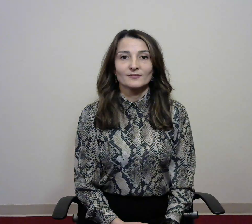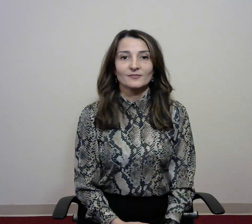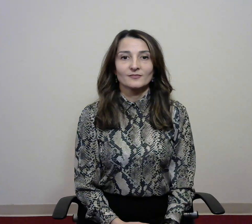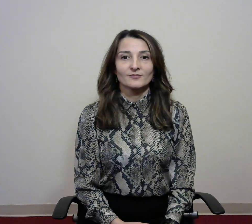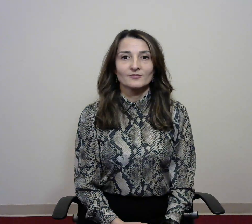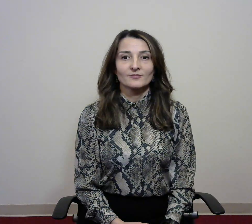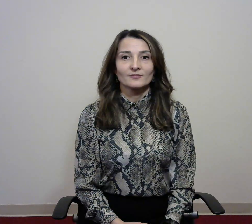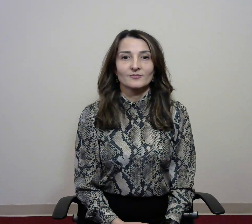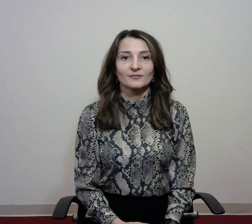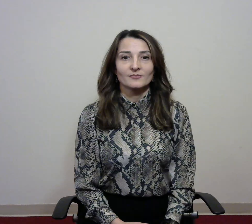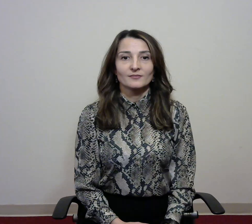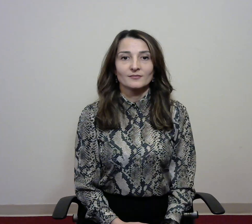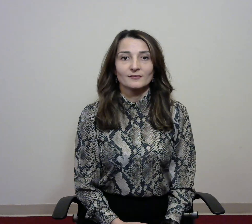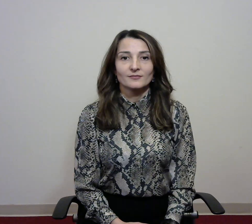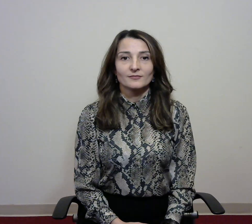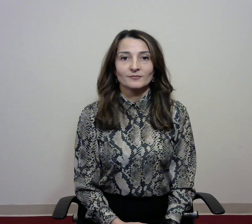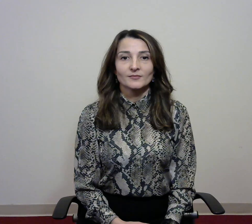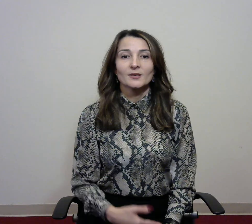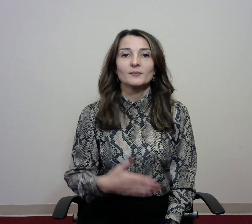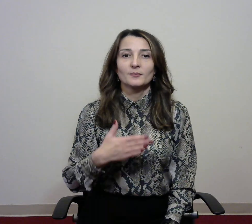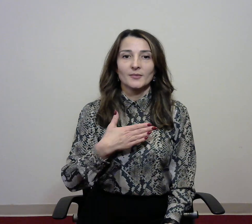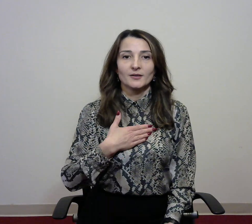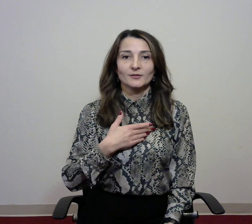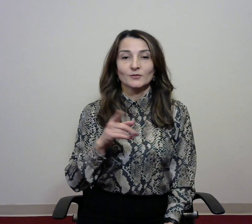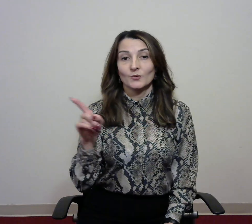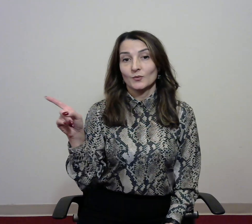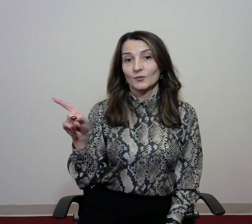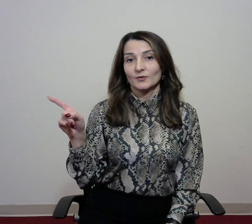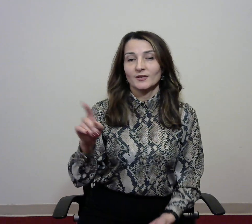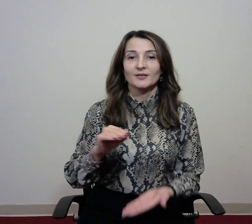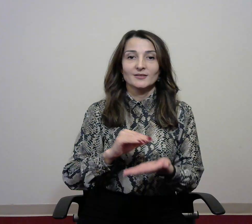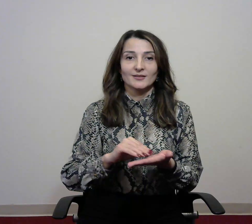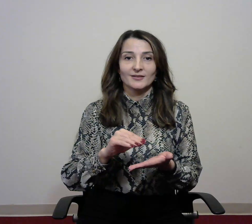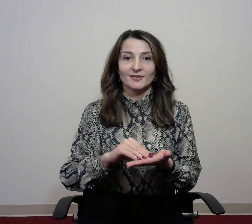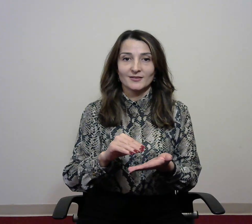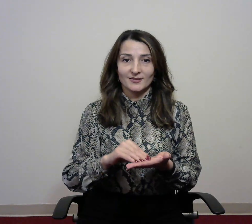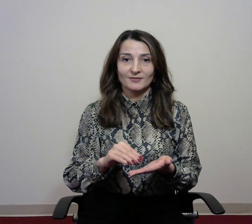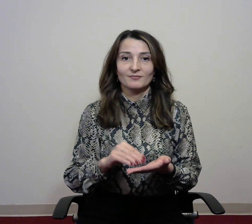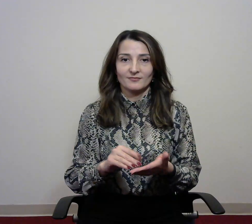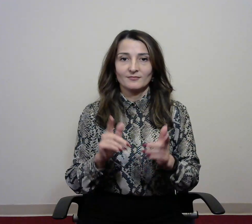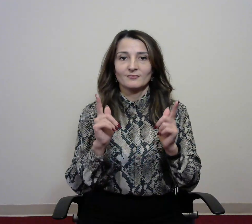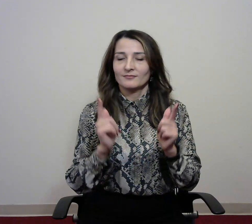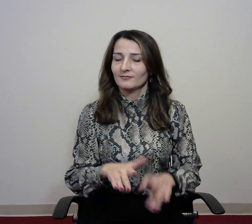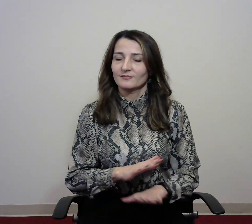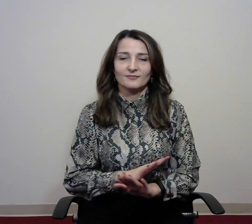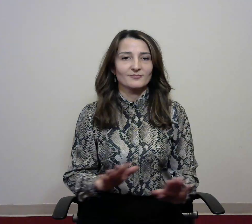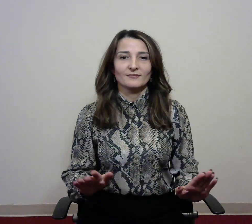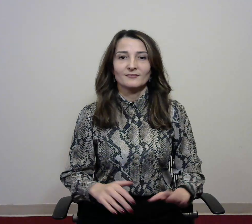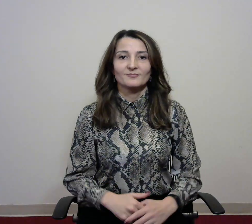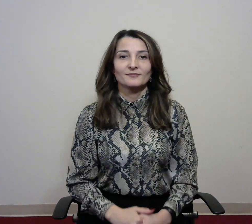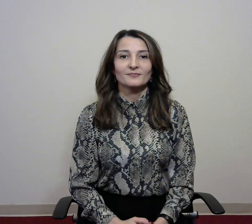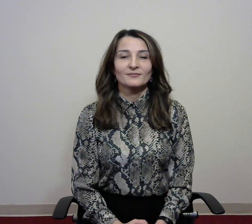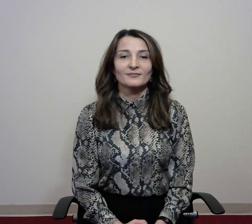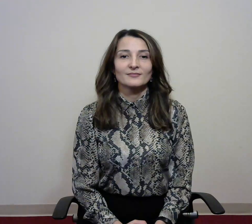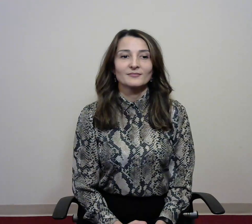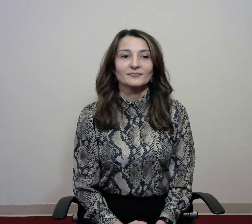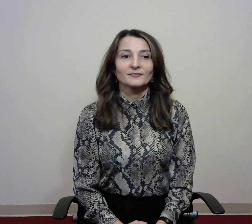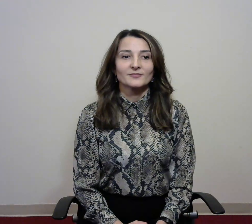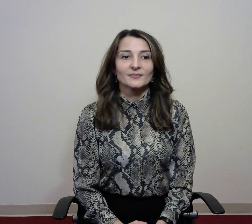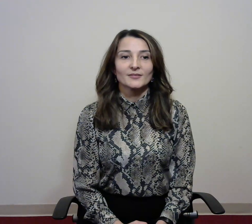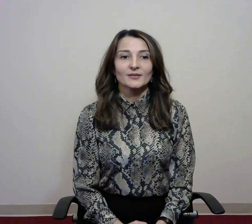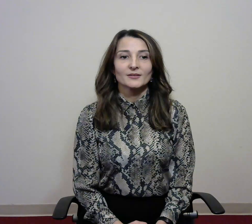Mən onun yazdıqları ilə razı deyiləm